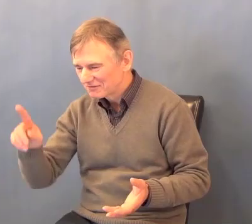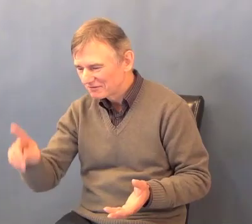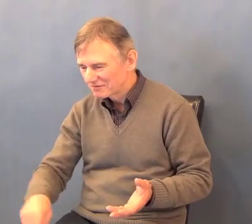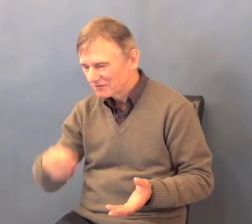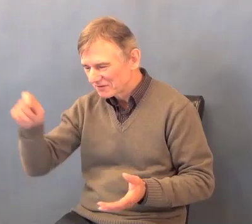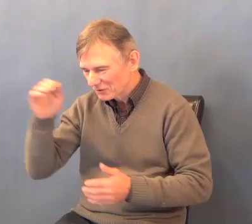Tam.